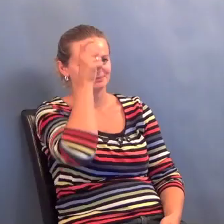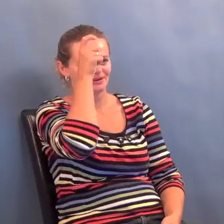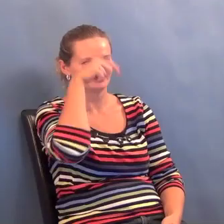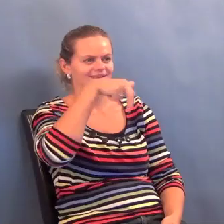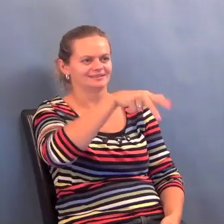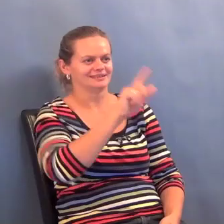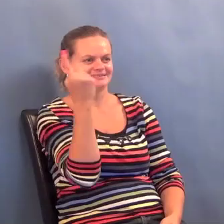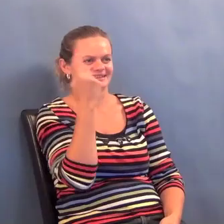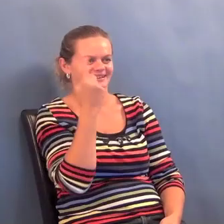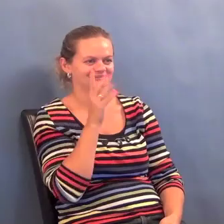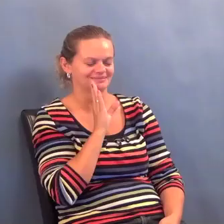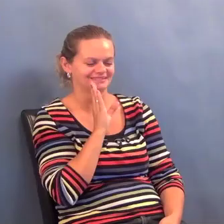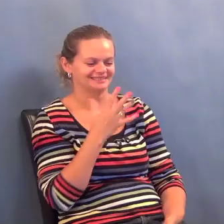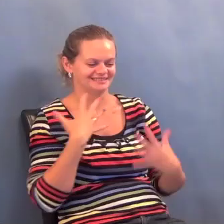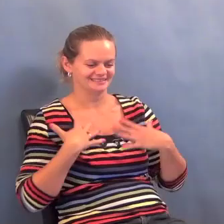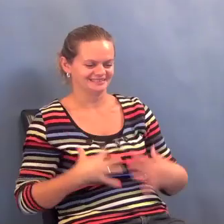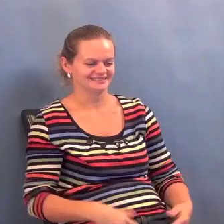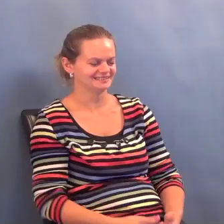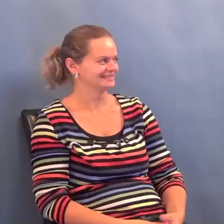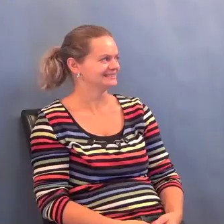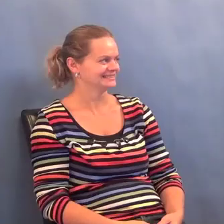Ludziom nie wolno się kąpać.